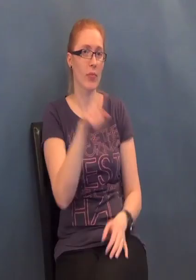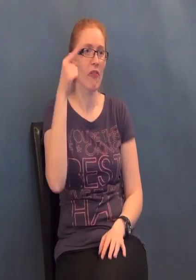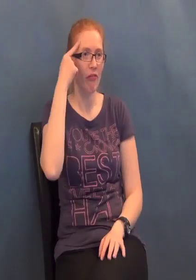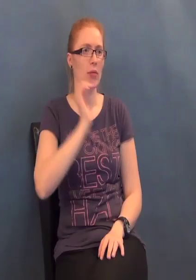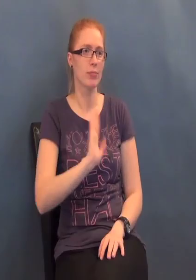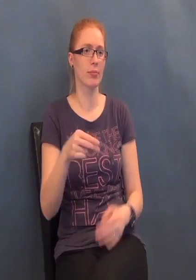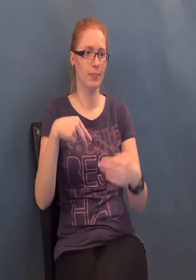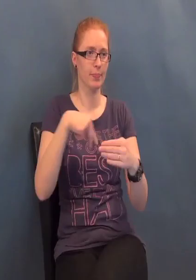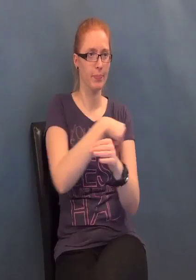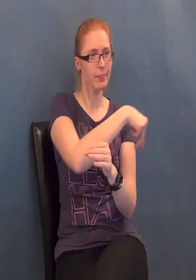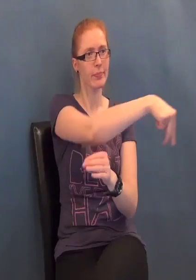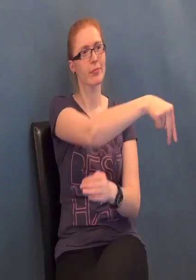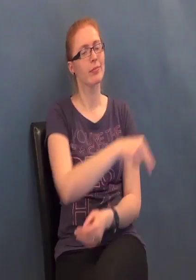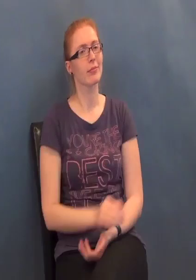Ten ktoś wie, że nie wolno i omija to miejsce.